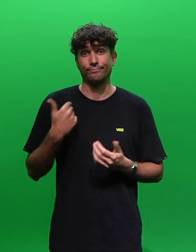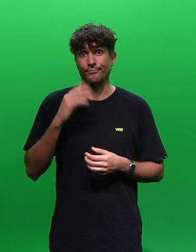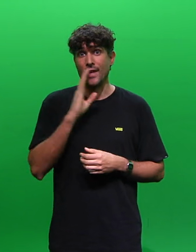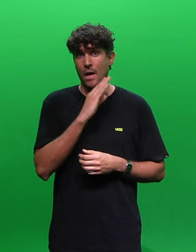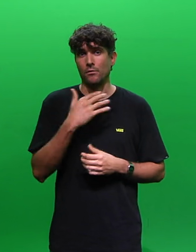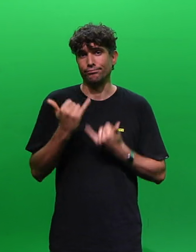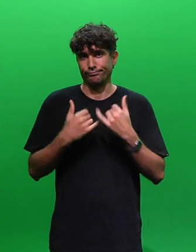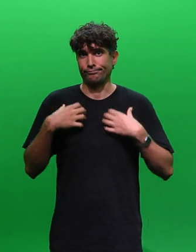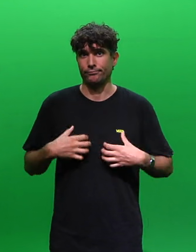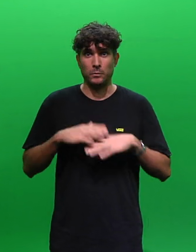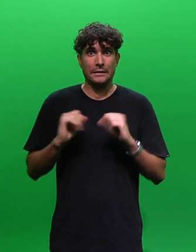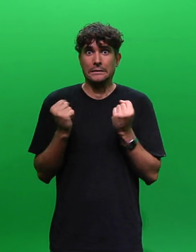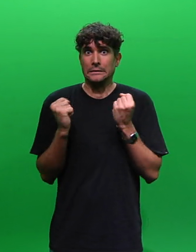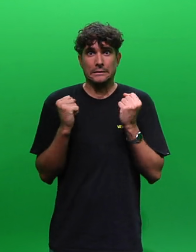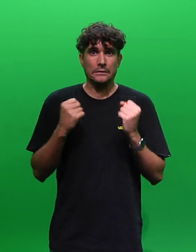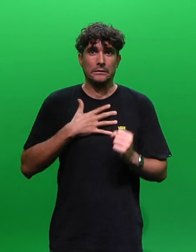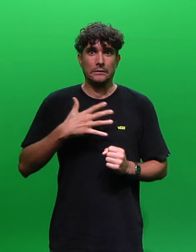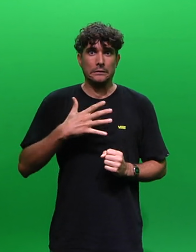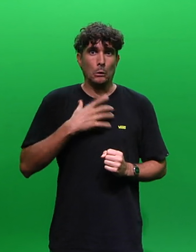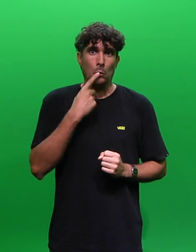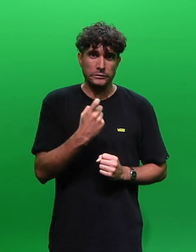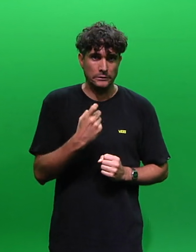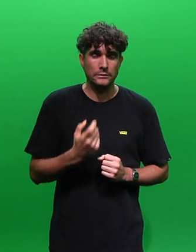La meva mare té problemes als pulmons, quan està estressada i li costa respirar.